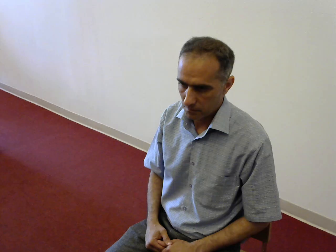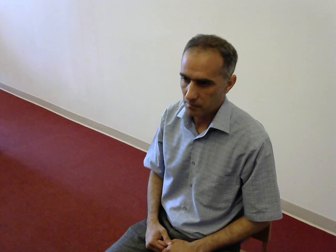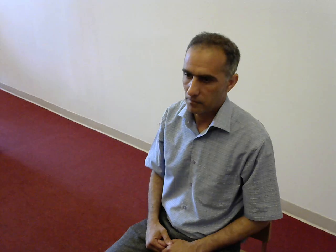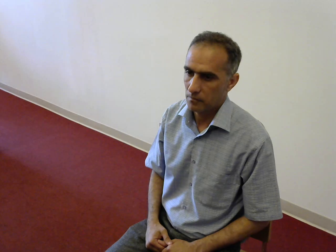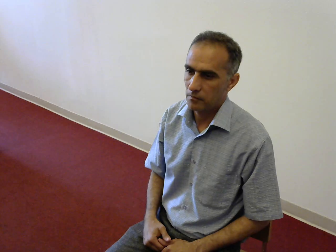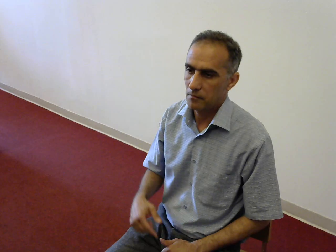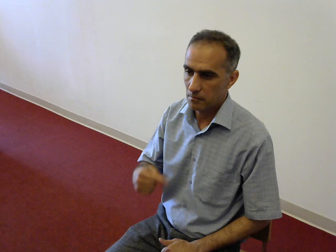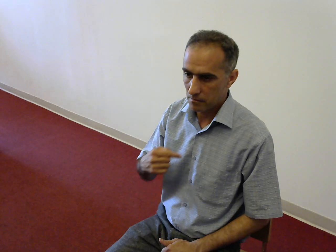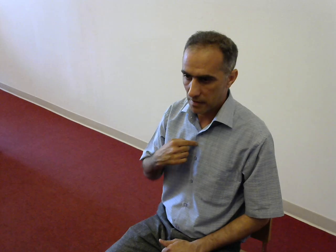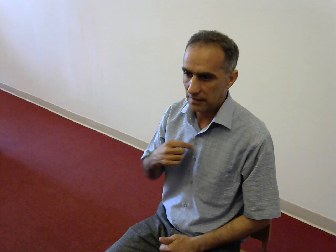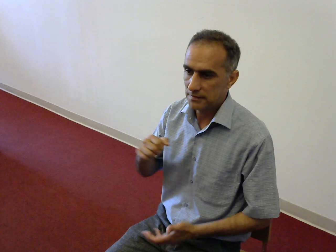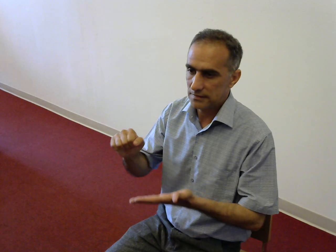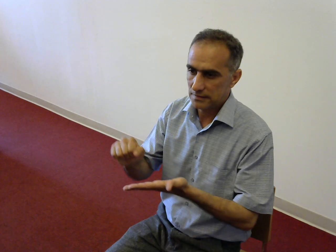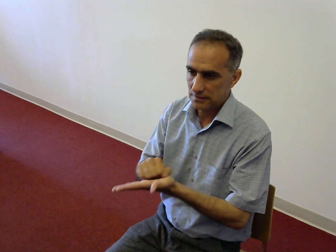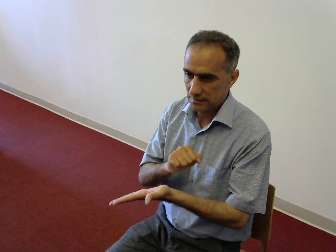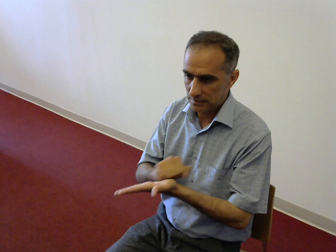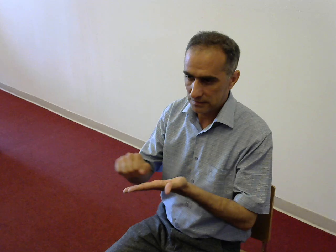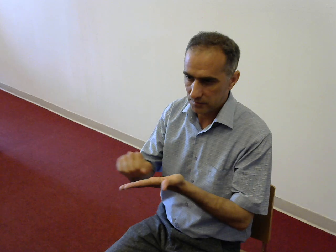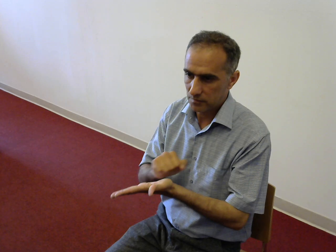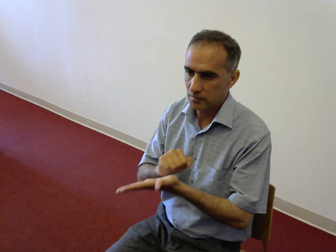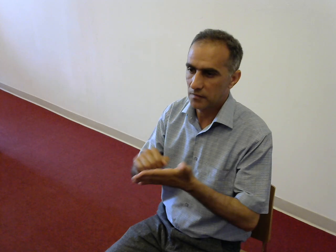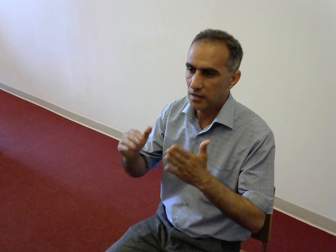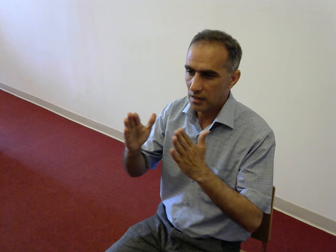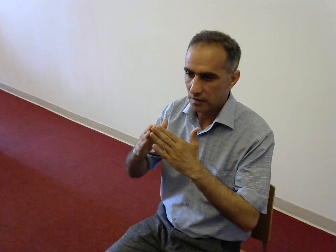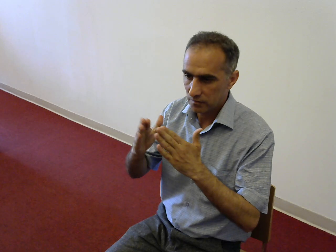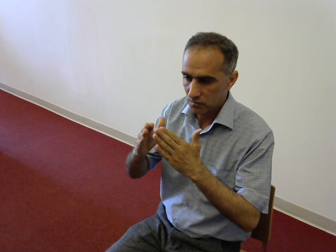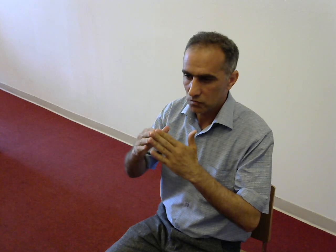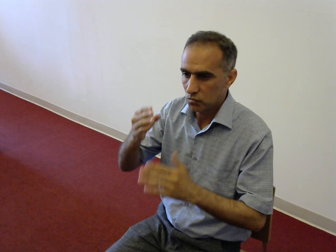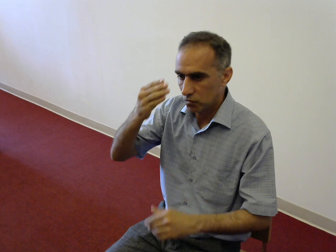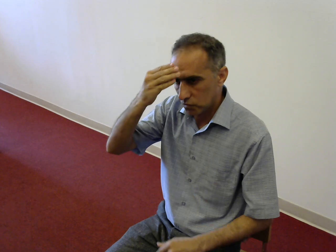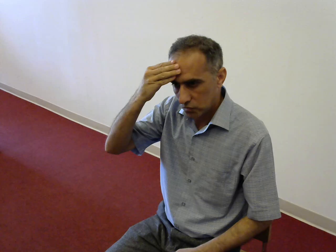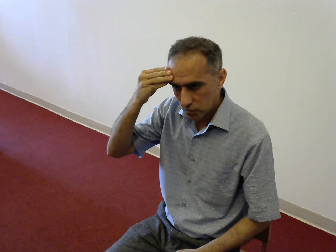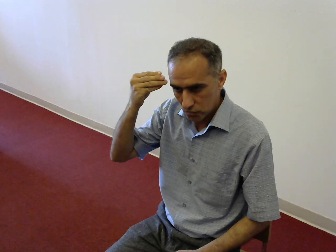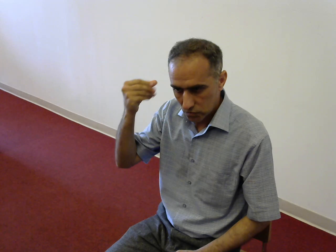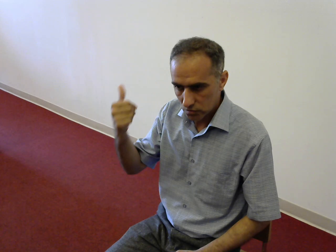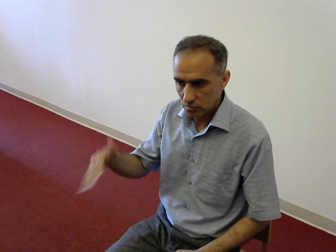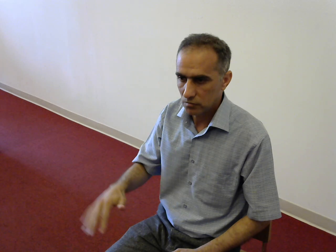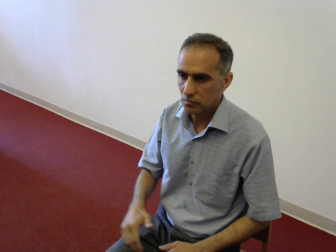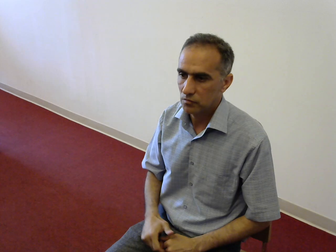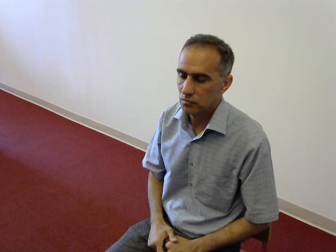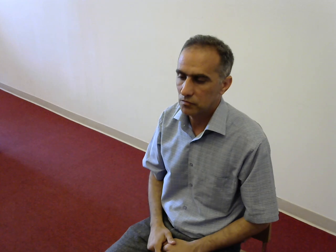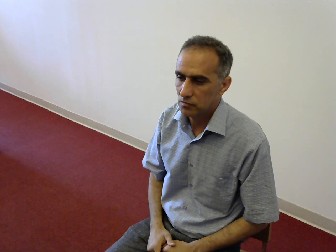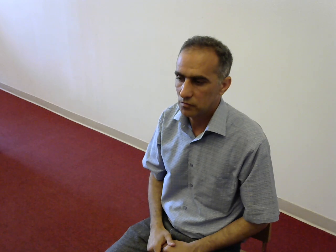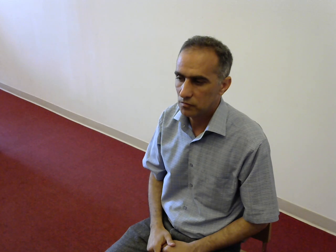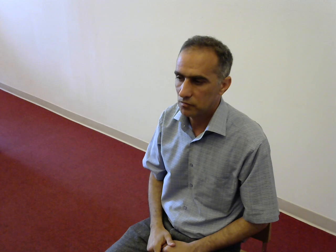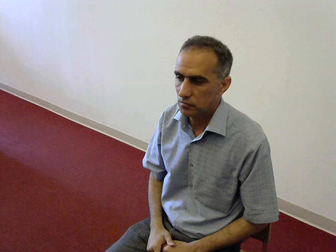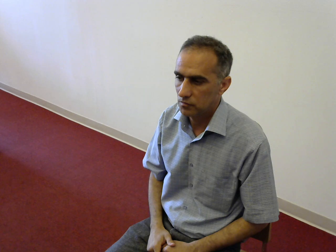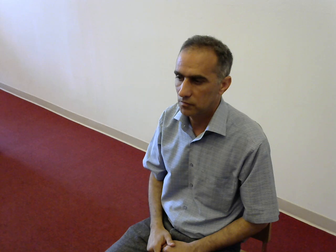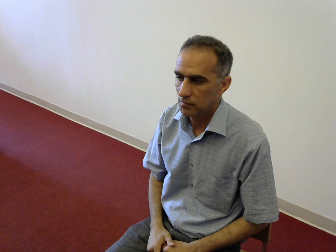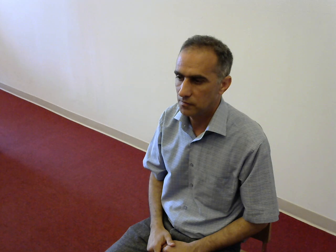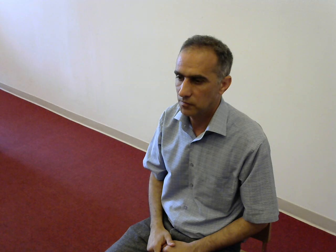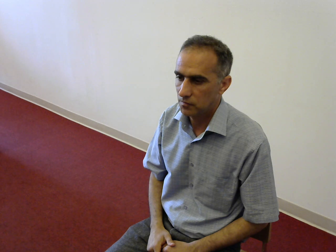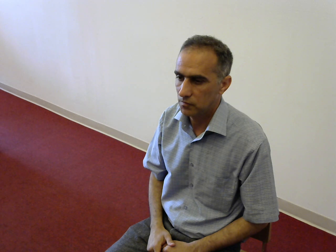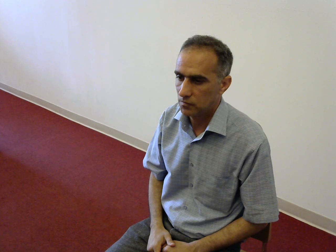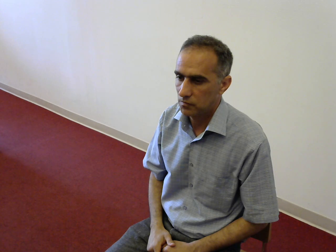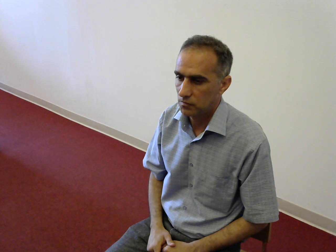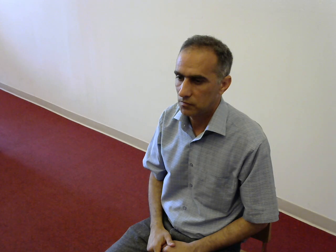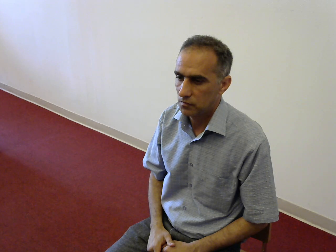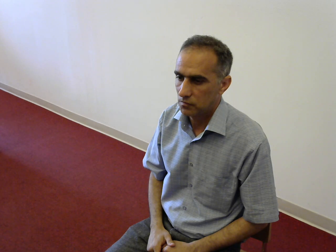Mən sənədlərimi evdə unutmuşam